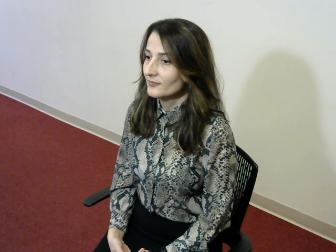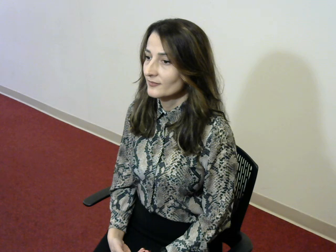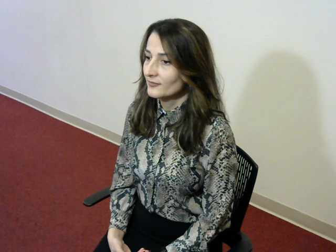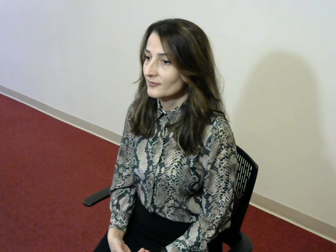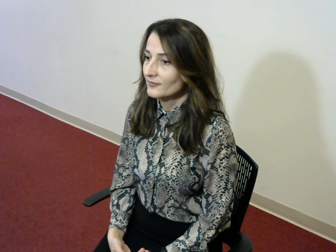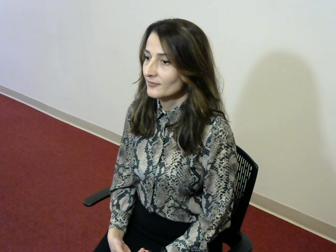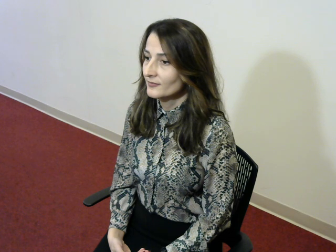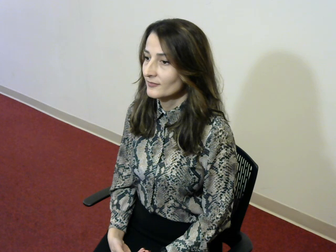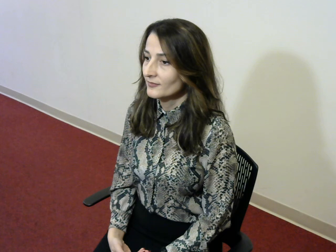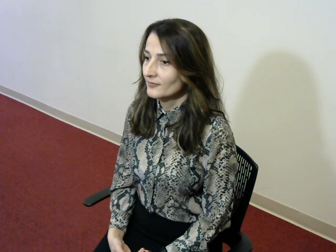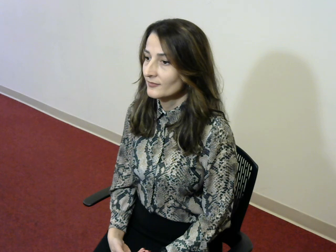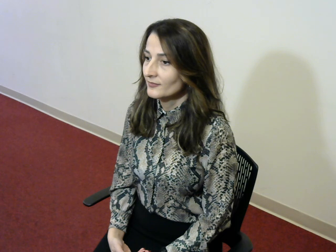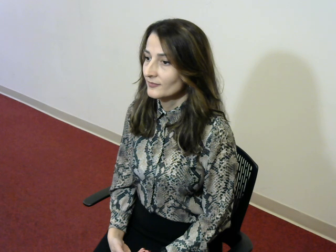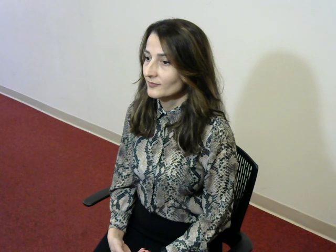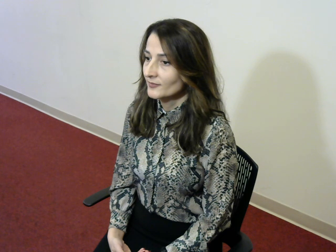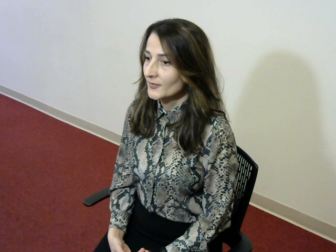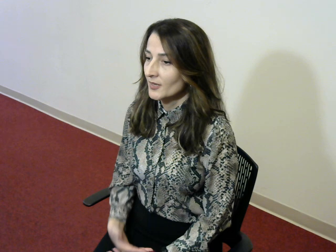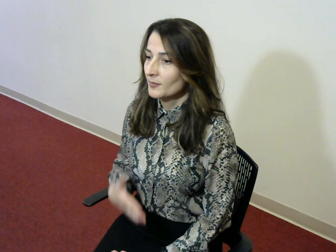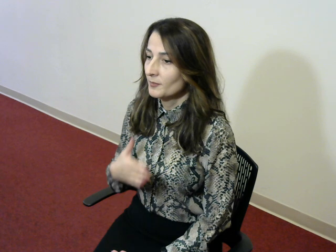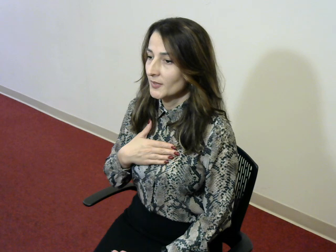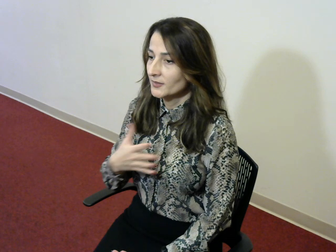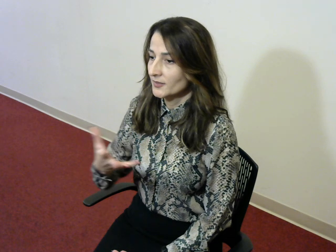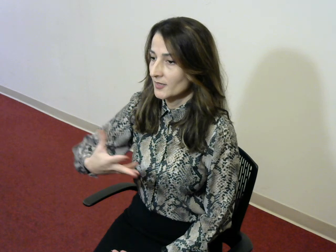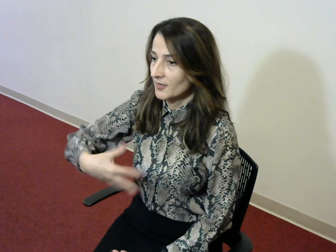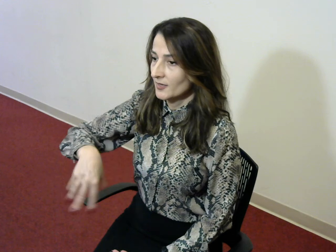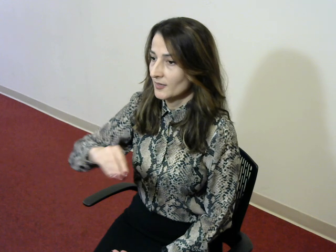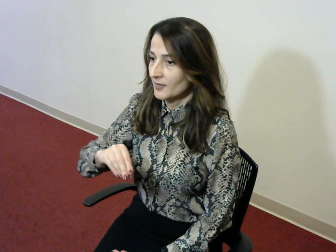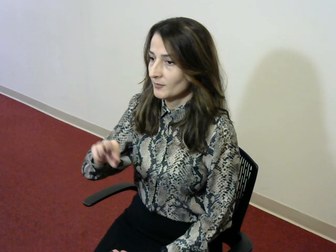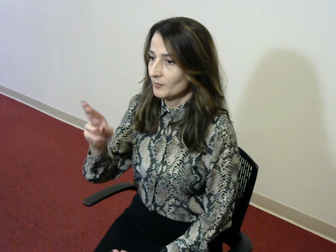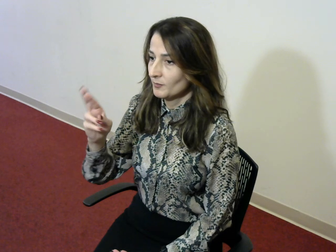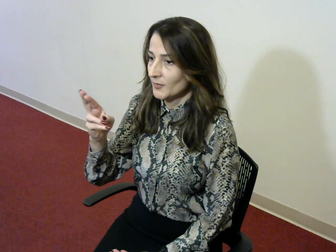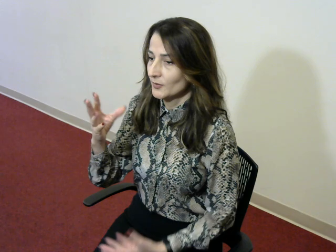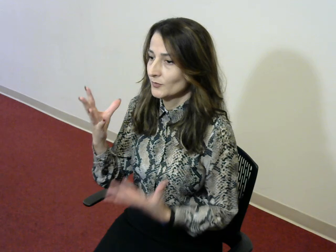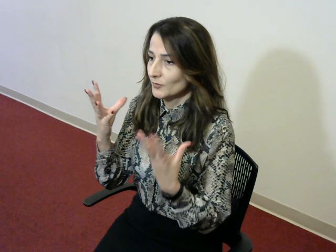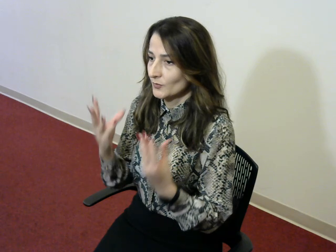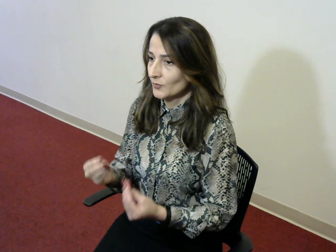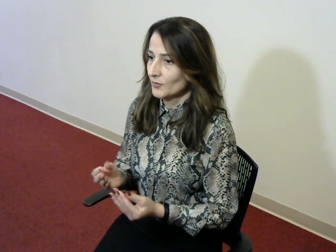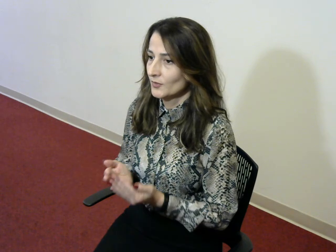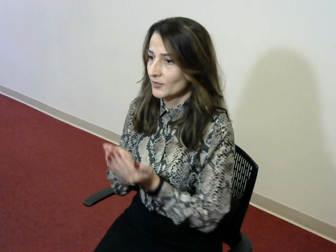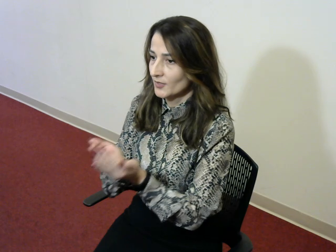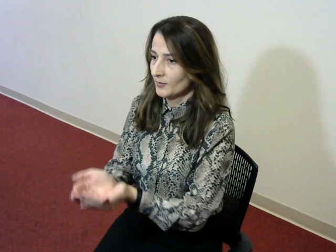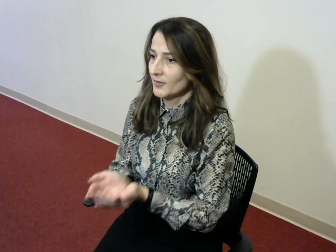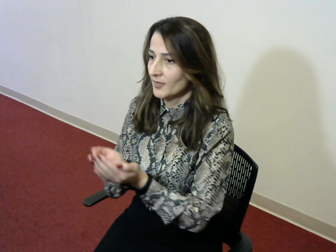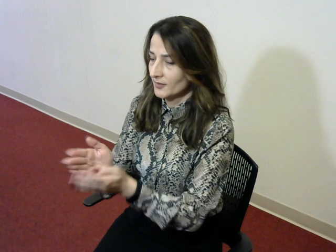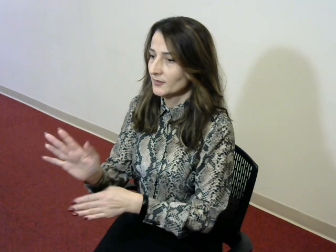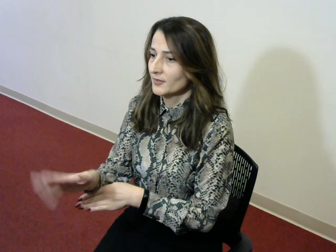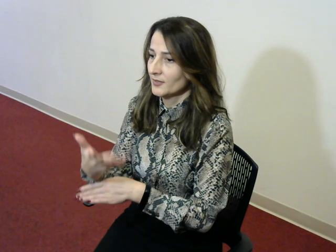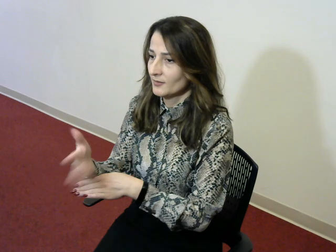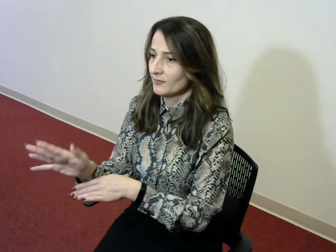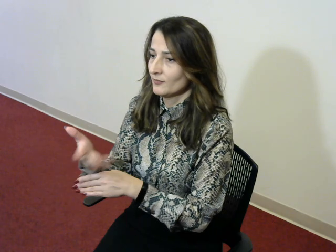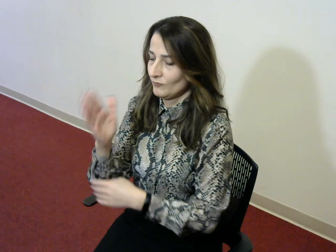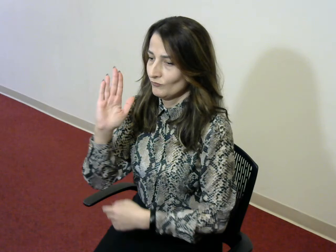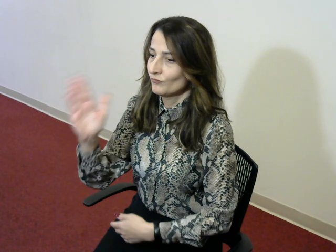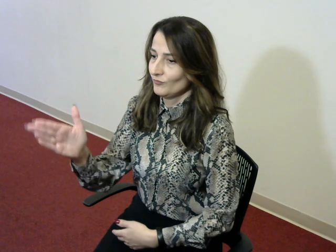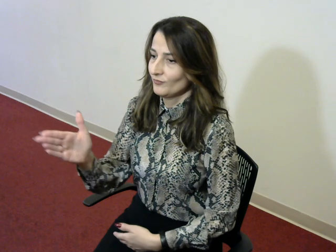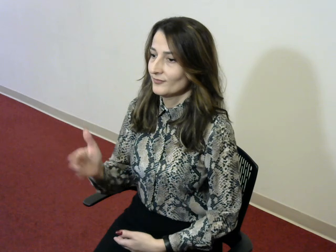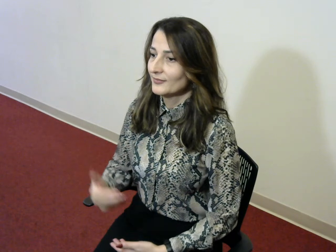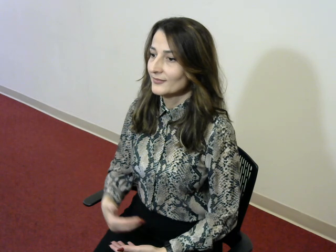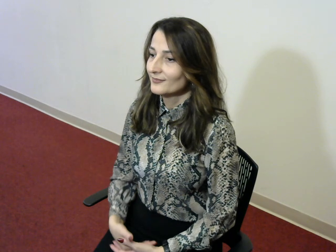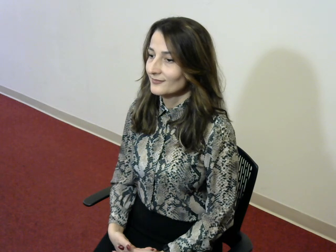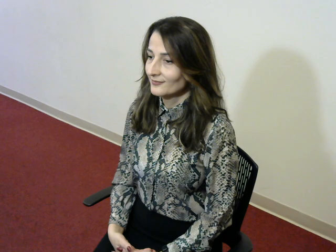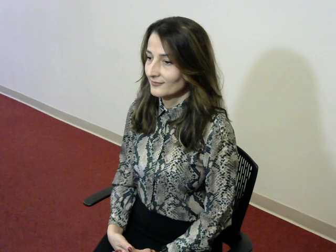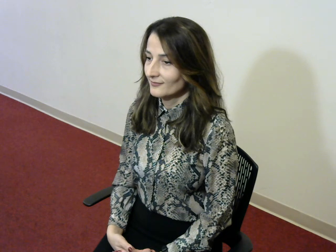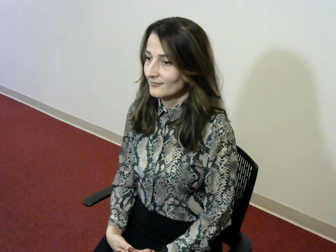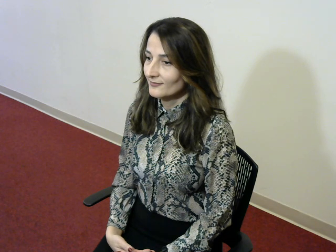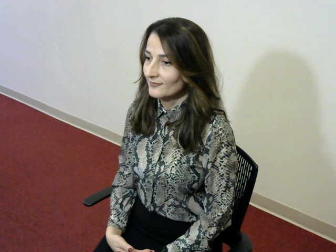Biz cümə günü gəmi gəzintisində olacağıq